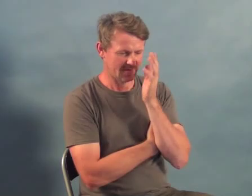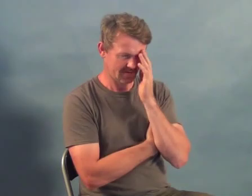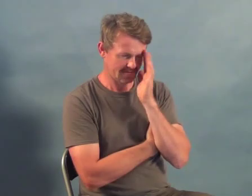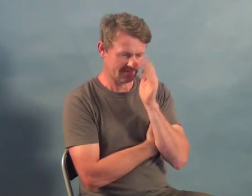Wiem, wiem.